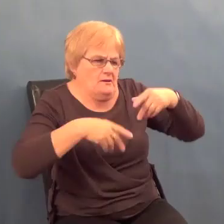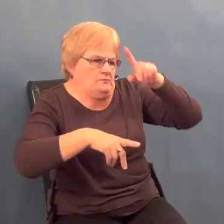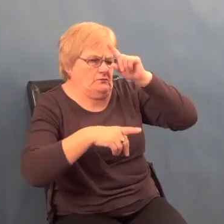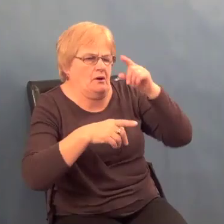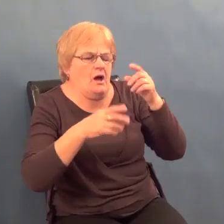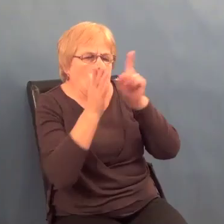Człowiek?